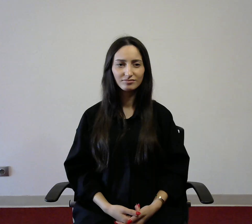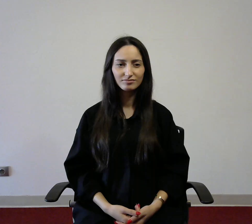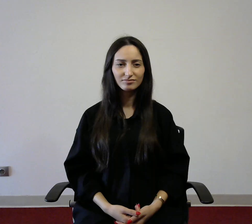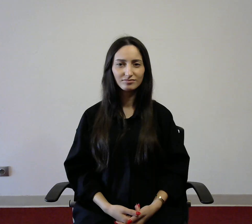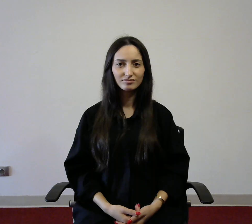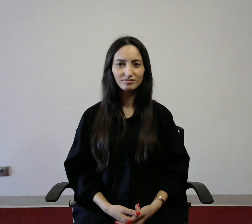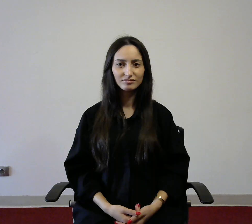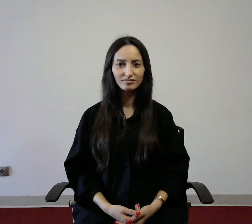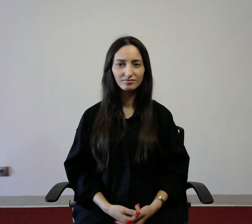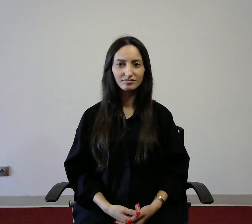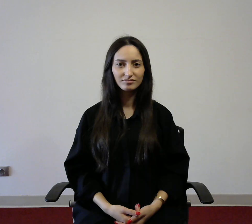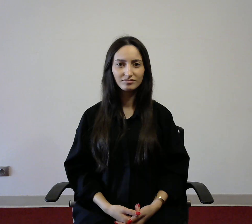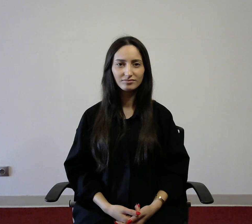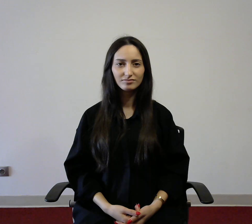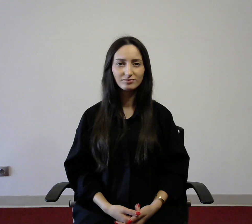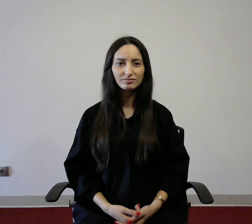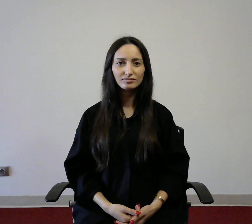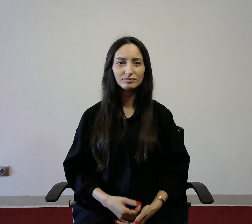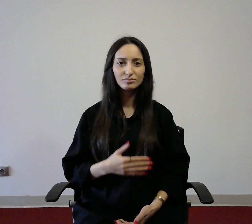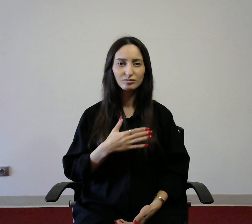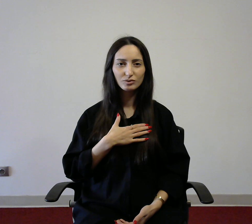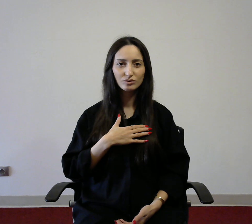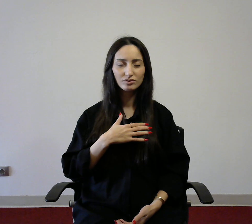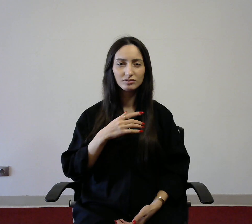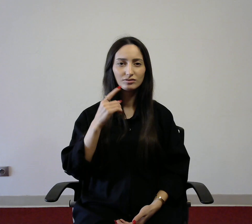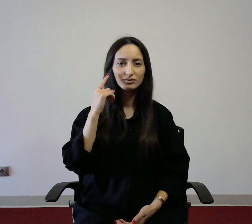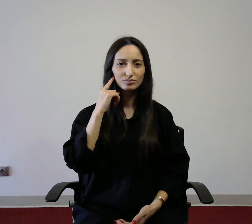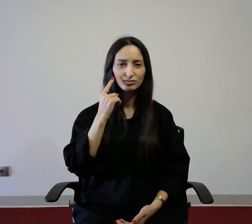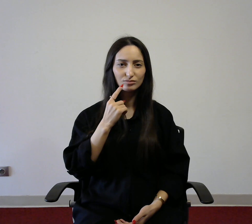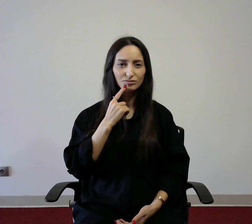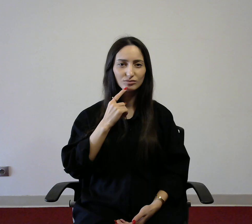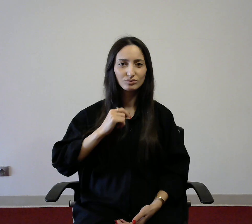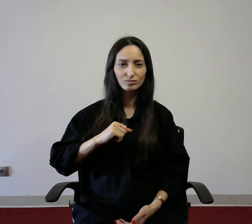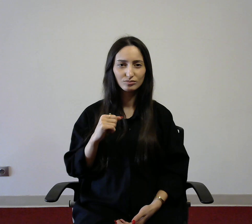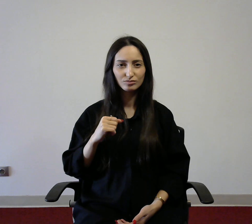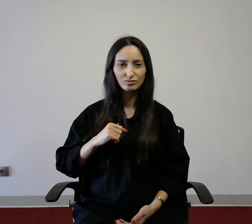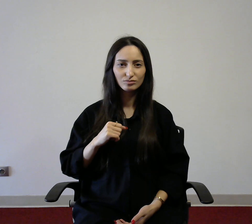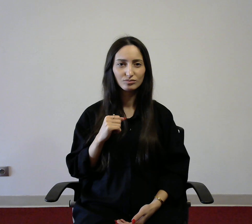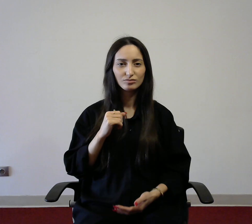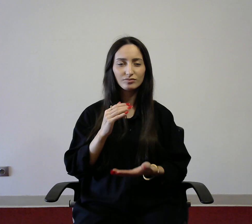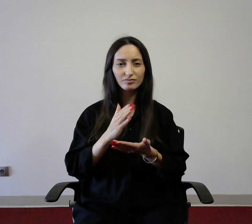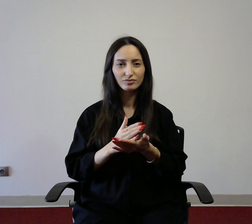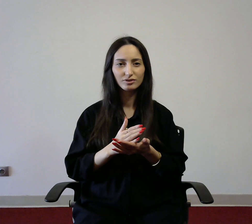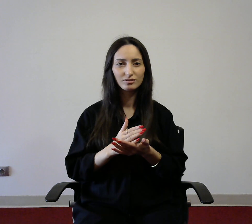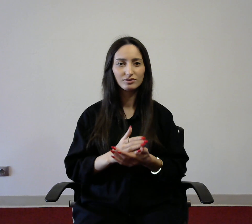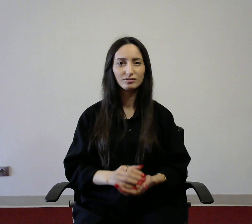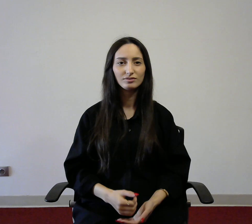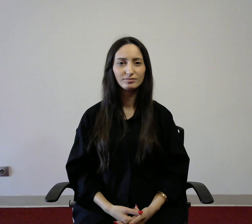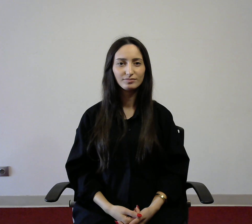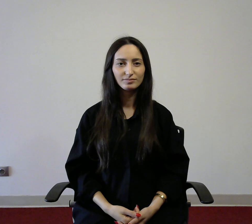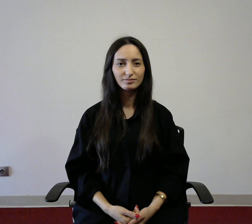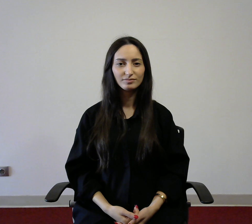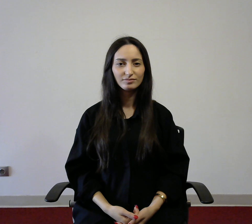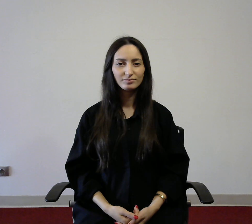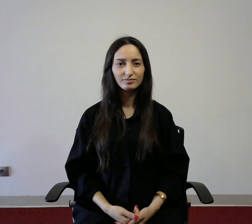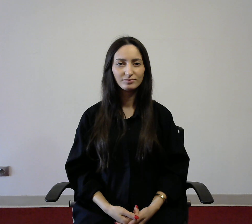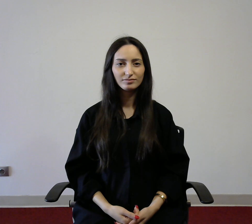Mənim eşitmə məhdudiyyətli dostlarım var